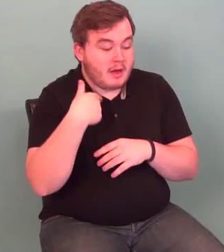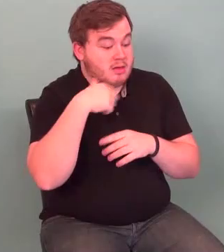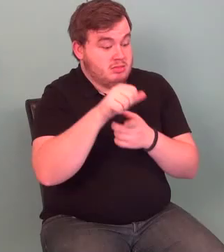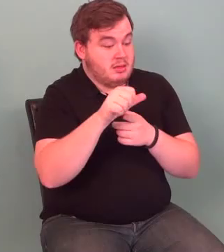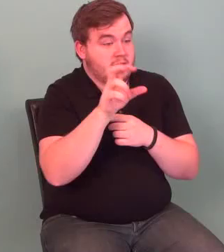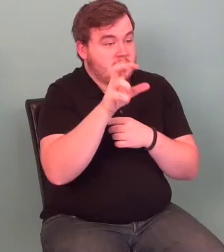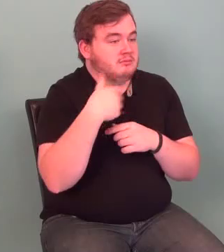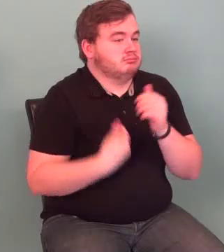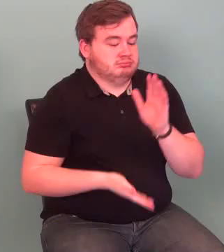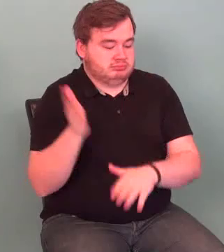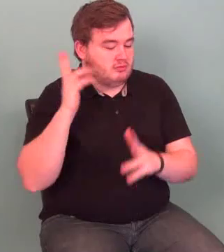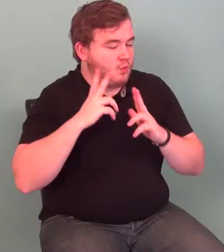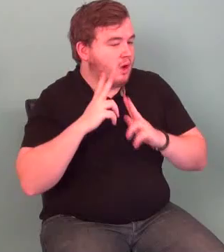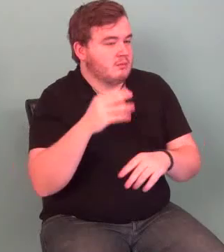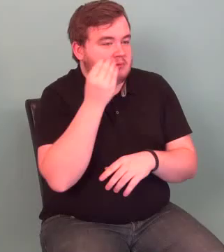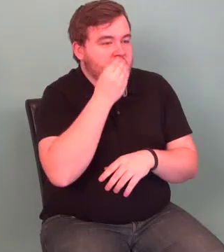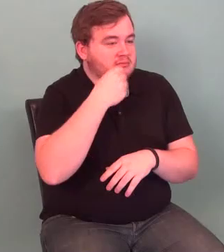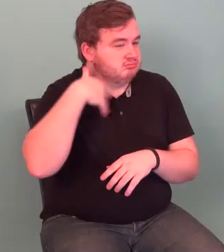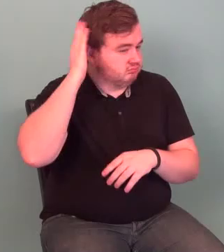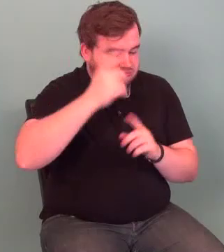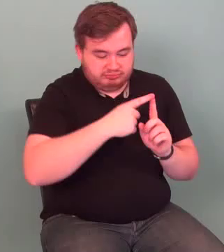Jedenastego, w czwartek wyjeżdżam na urlop nad morze.